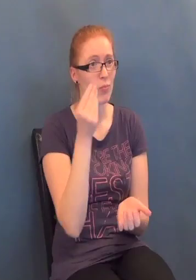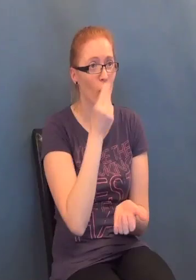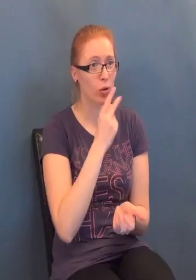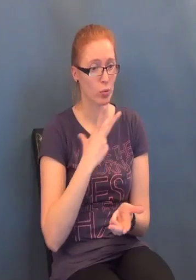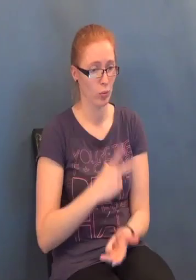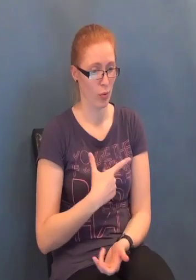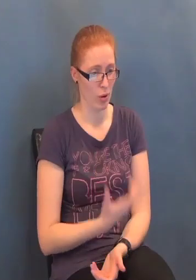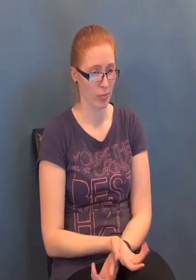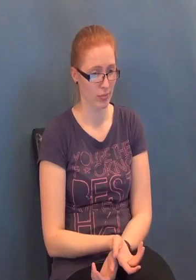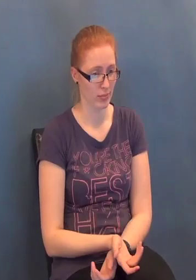Wyjeżdżam nad morze, na urlop.